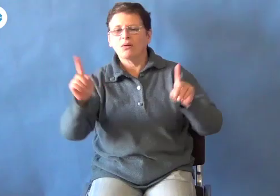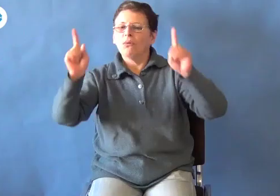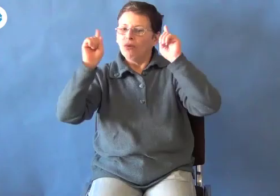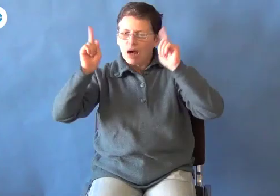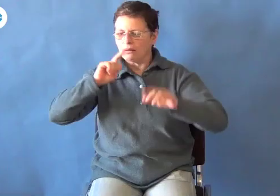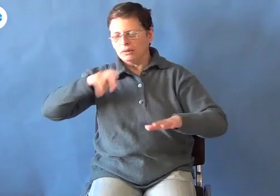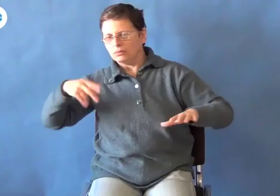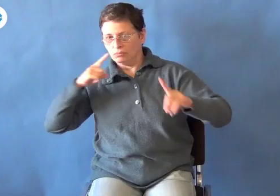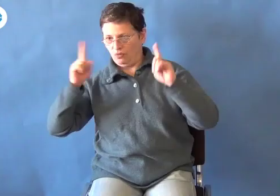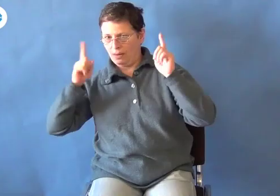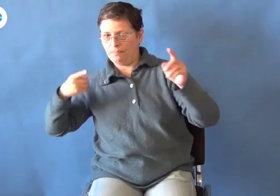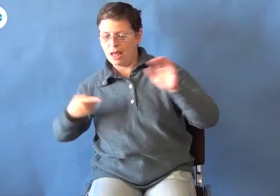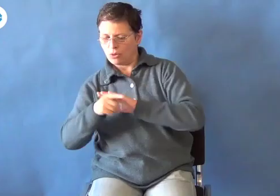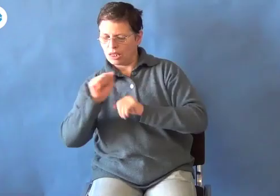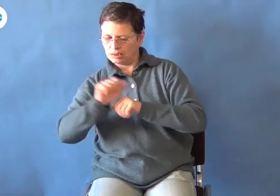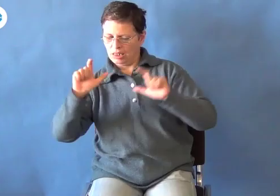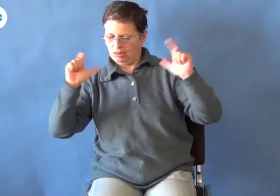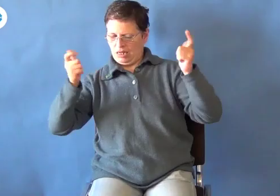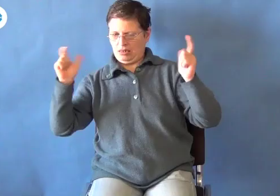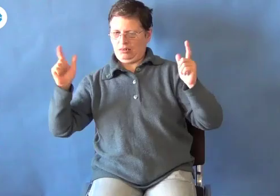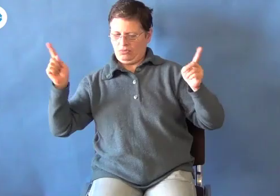Uwaga, bo metro jest niebezpieczne.